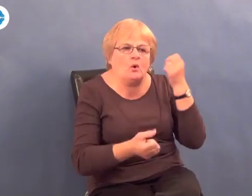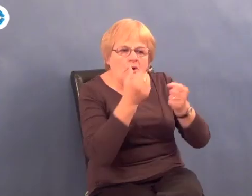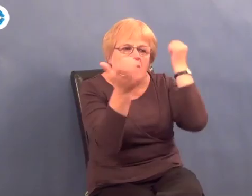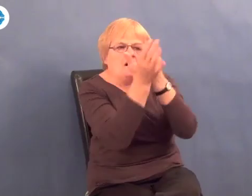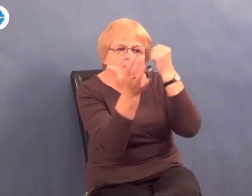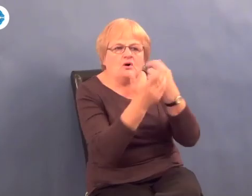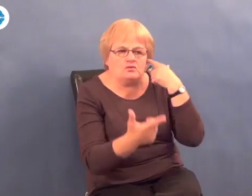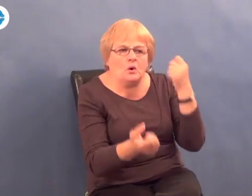Walą w drzwi, trudno jest słyszeć.